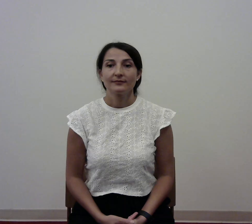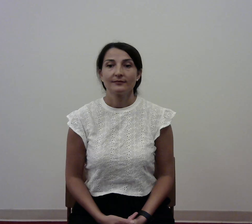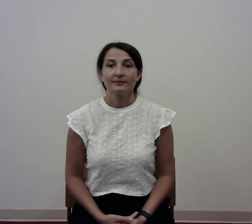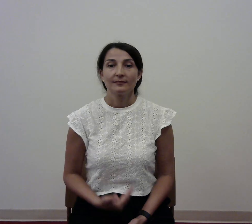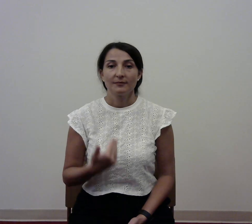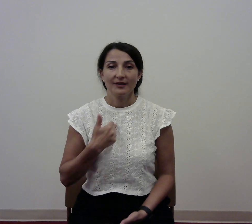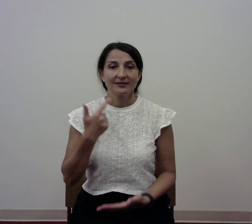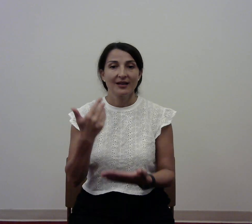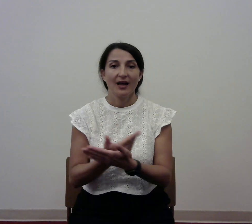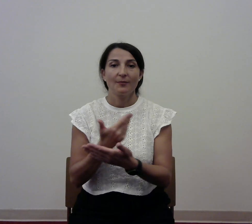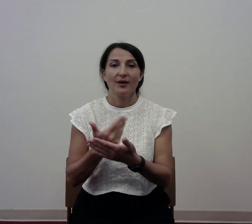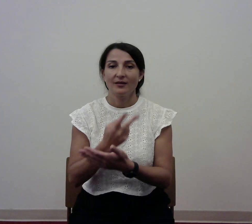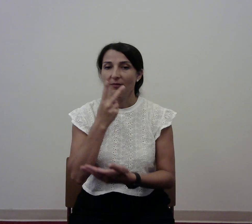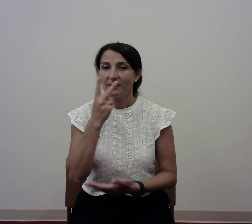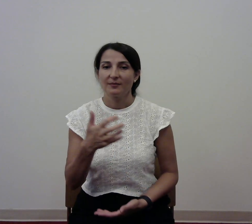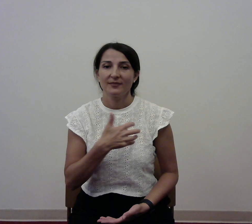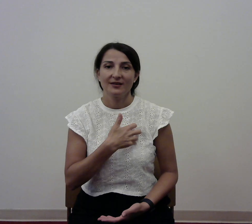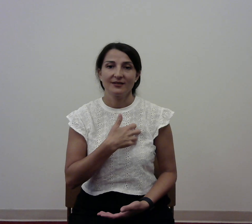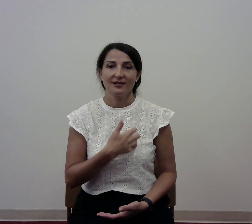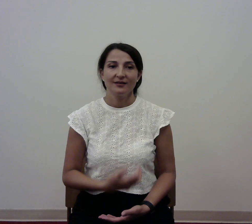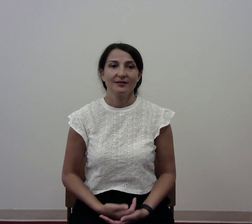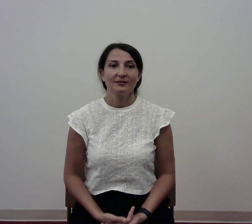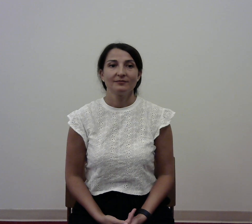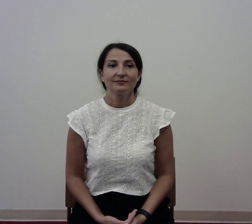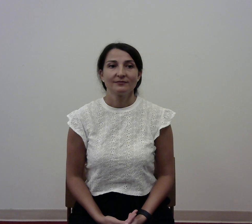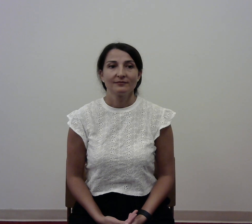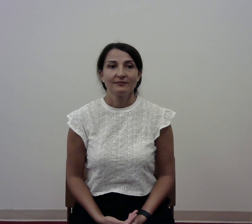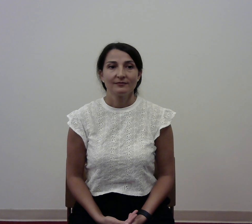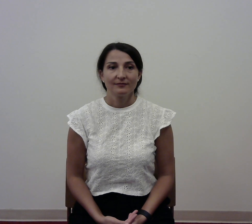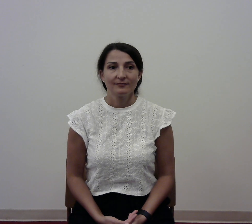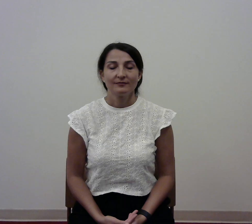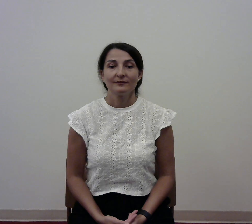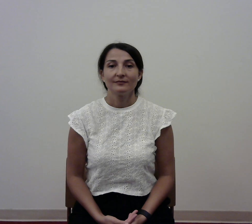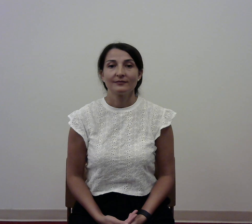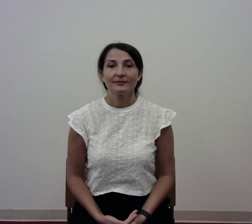Mən xəbərlərə baxmaq istəyirəm